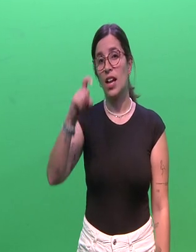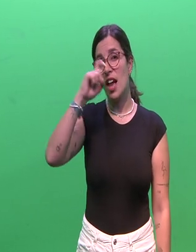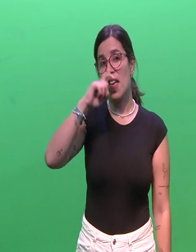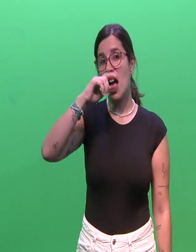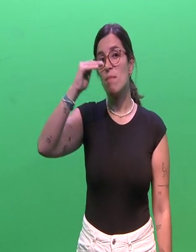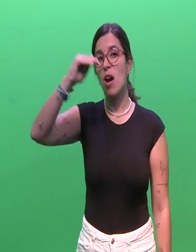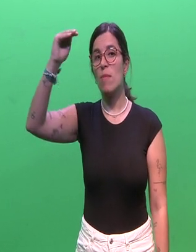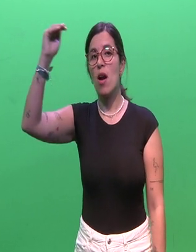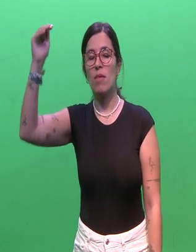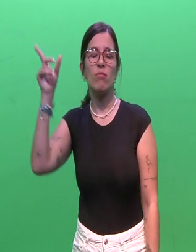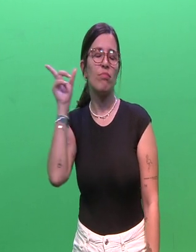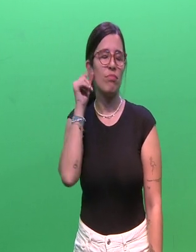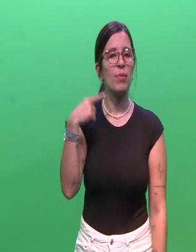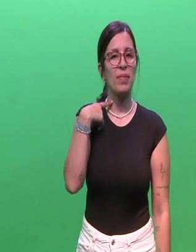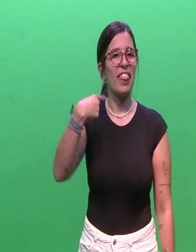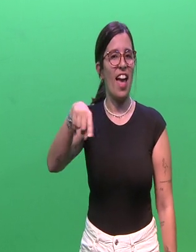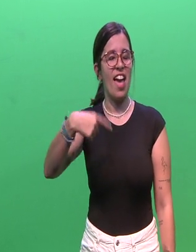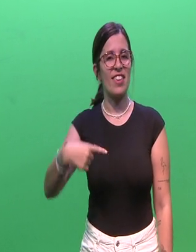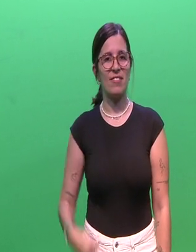A mesura que m'he anat fent gran he perdut audició.